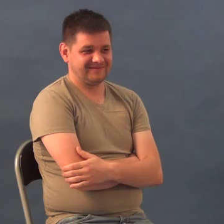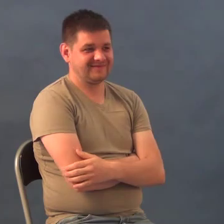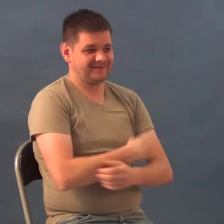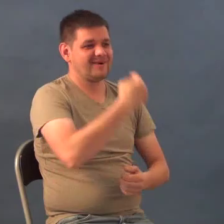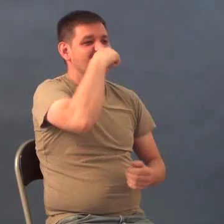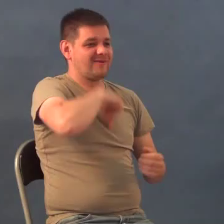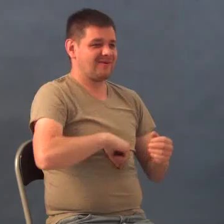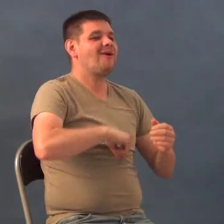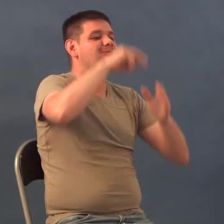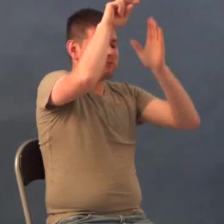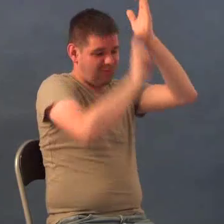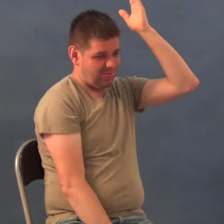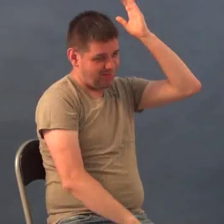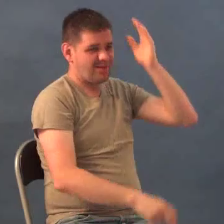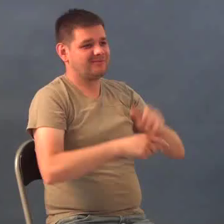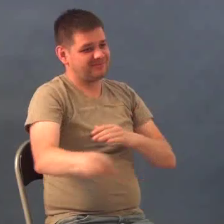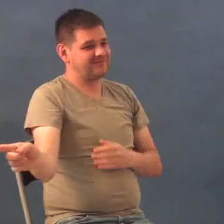Połknął, wypadł i poturlał się.